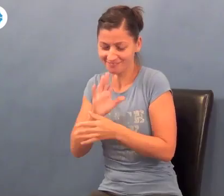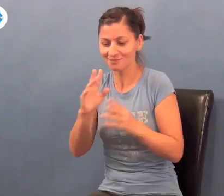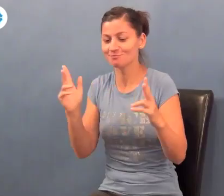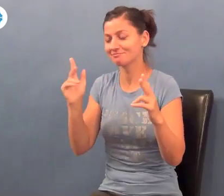Trzy i trzy.